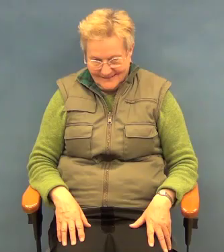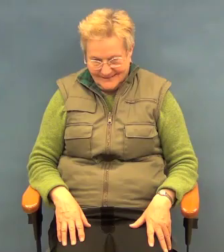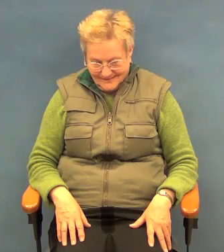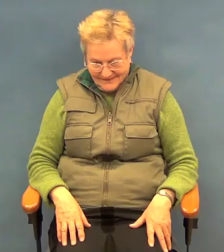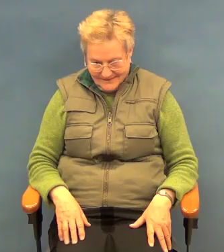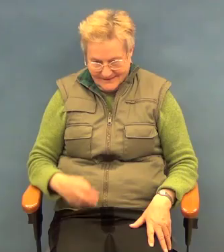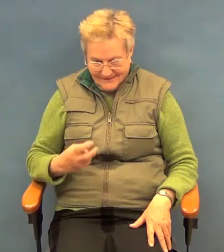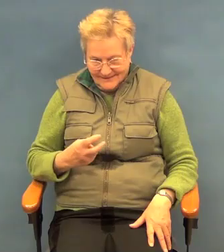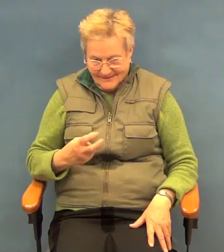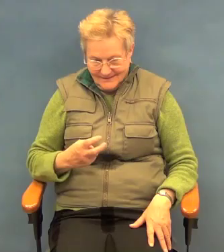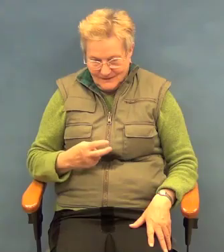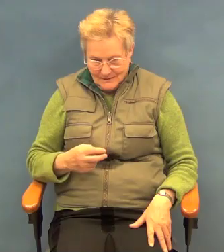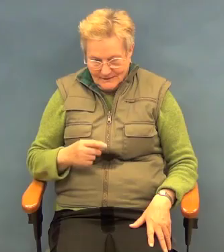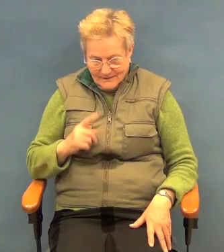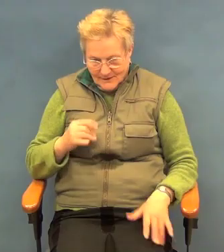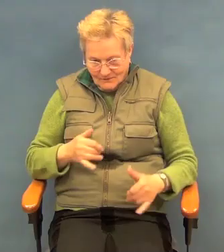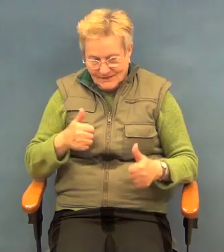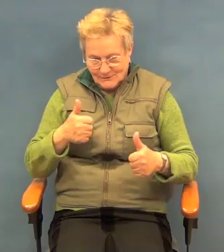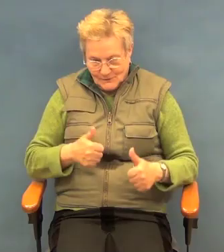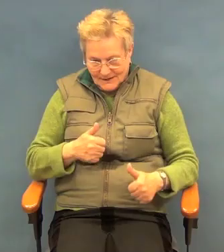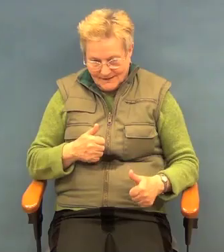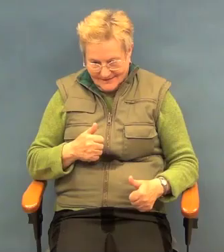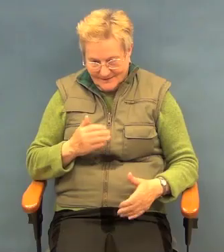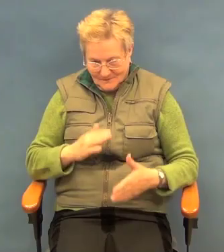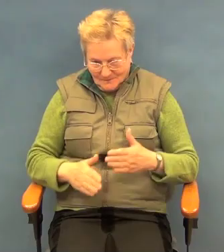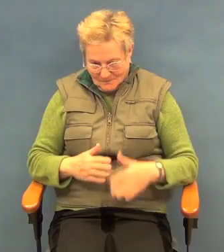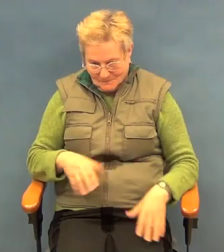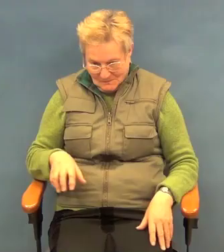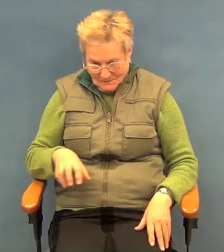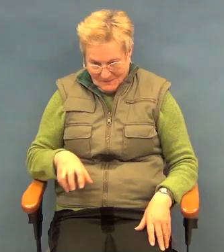Ciekawe, rowerzysta się zatrzymał i niezauważalnie ukradł.